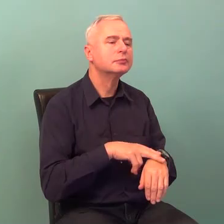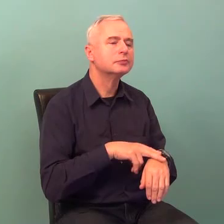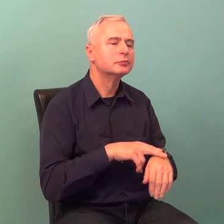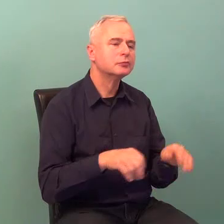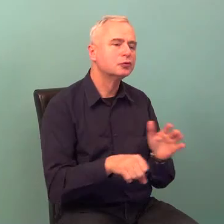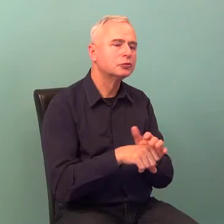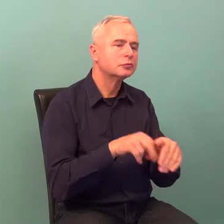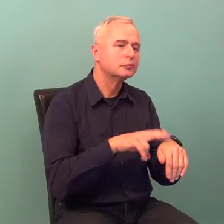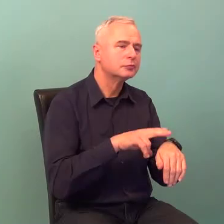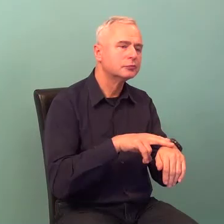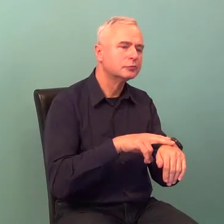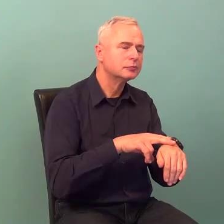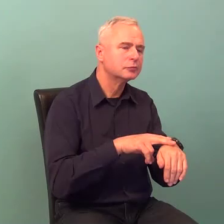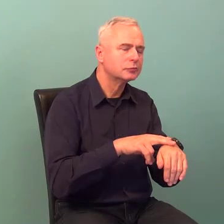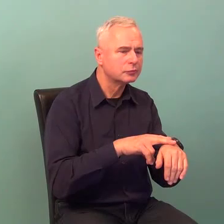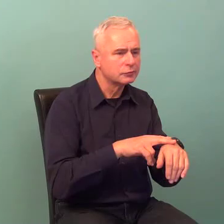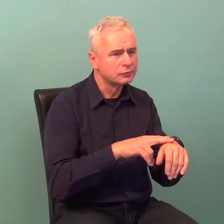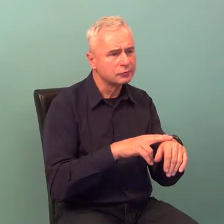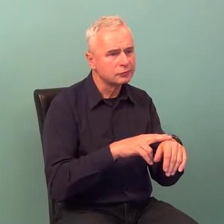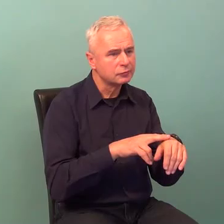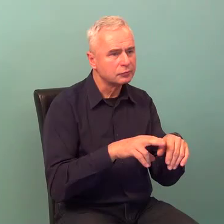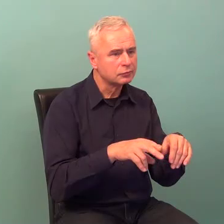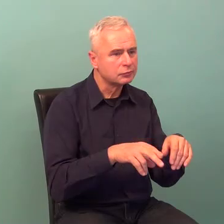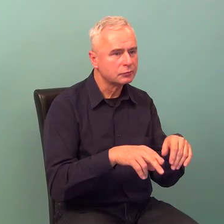Do której godziny?